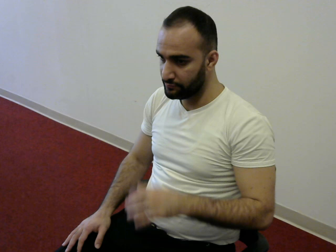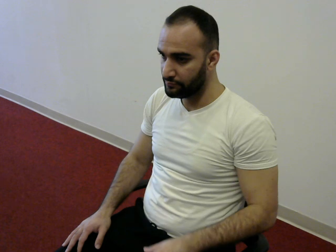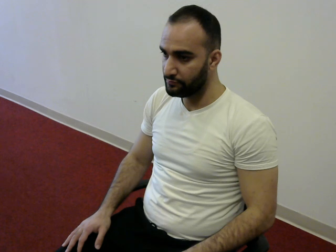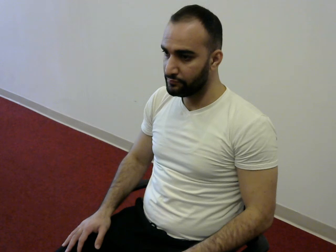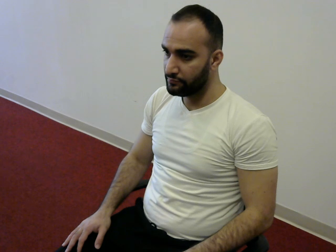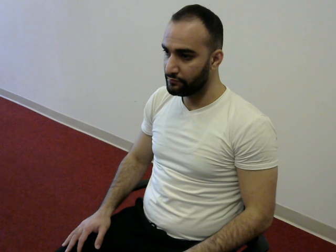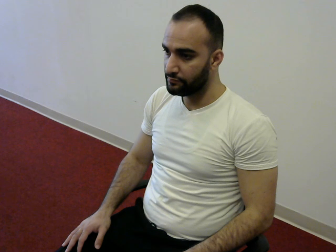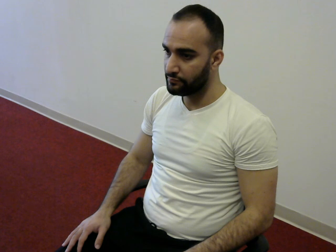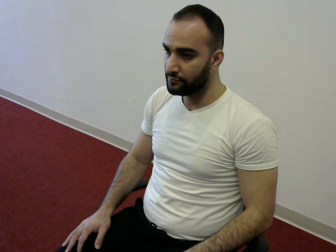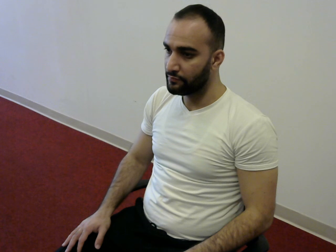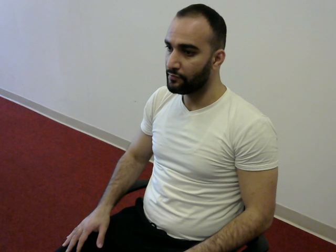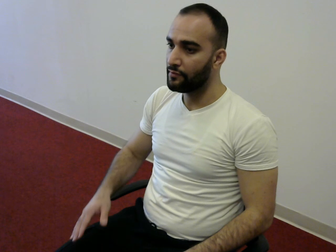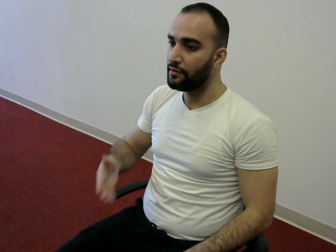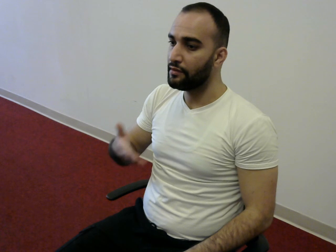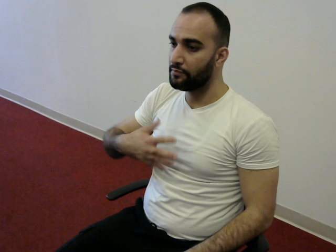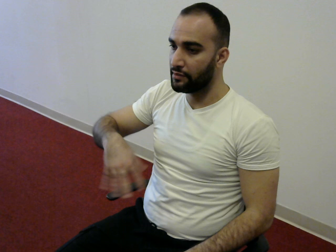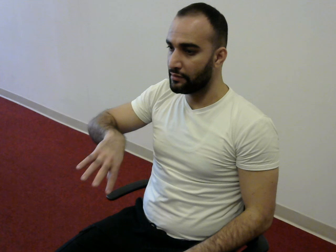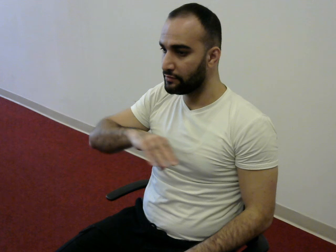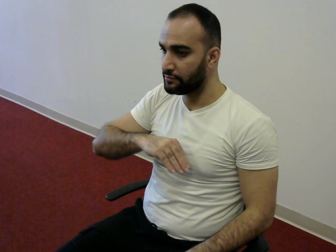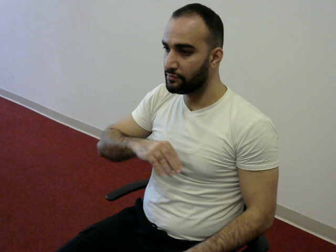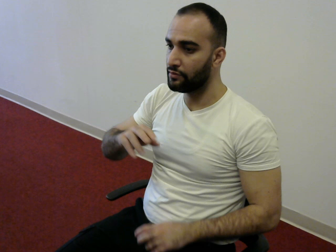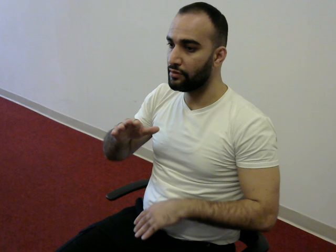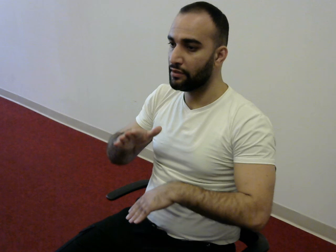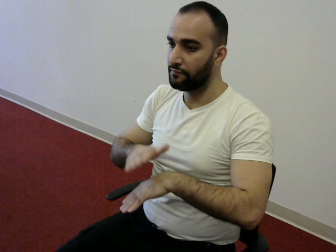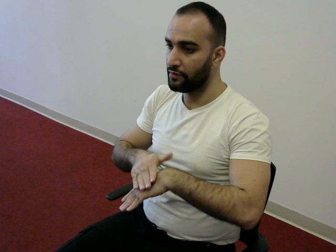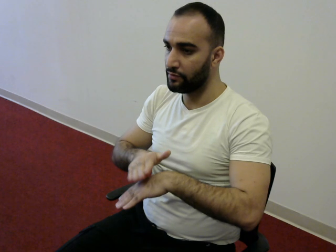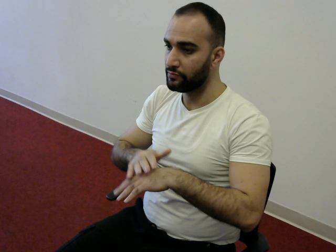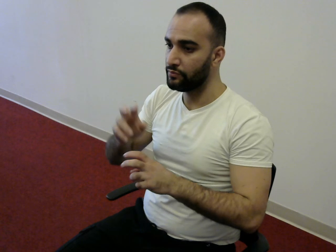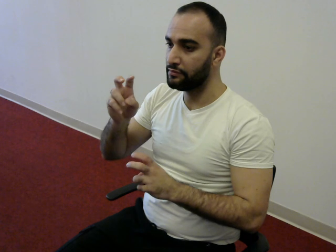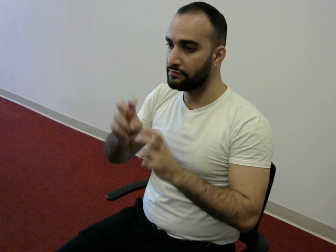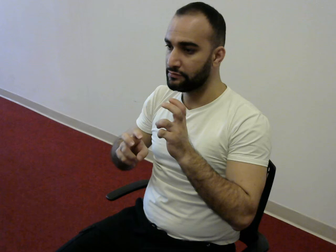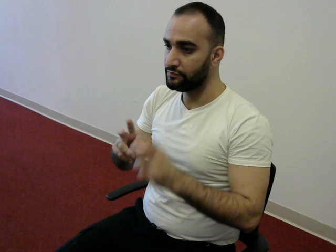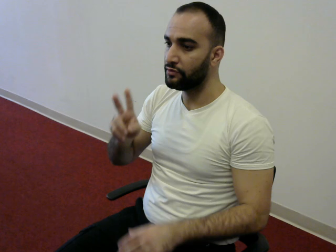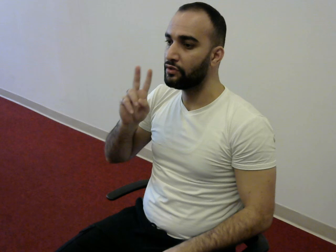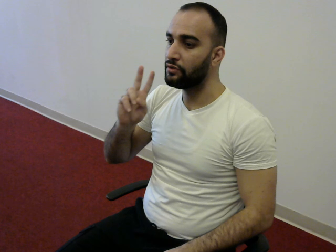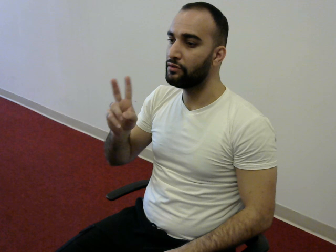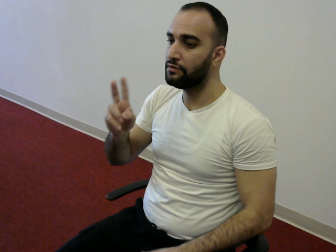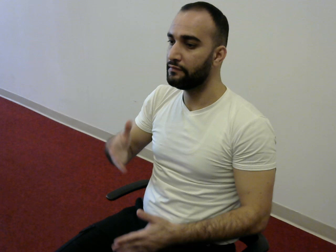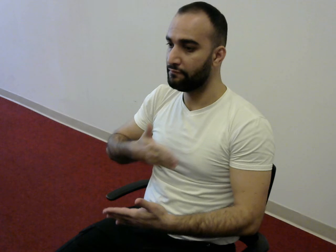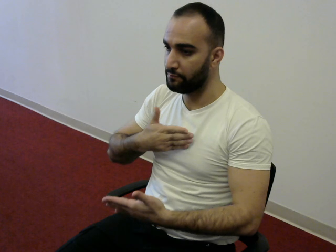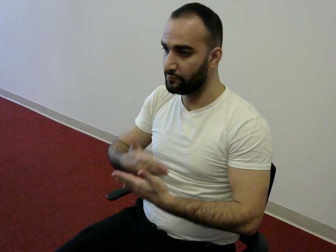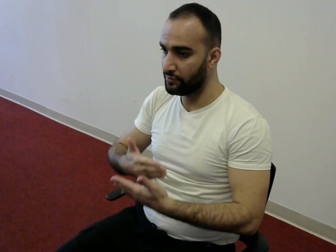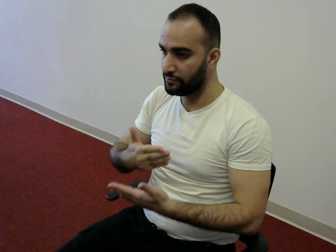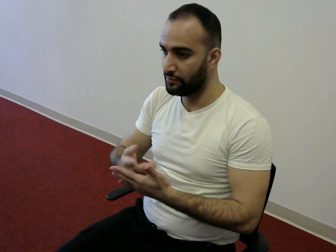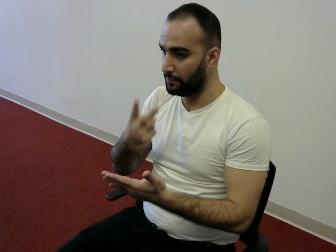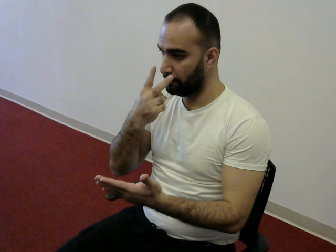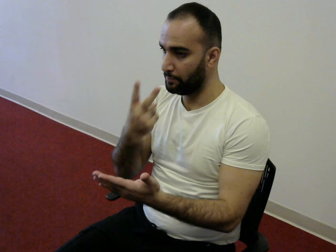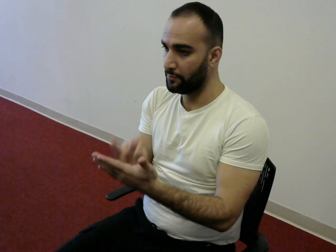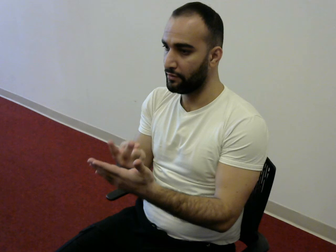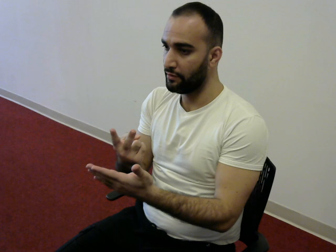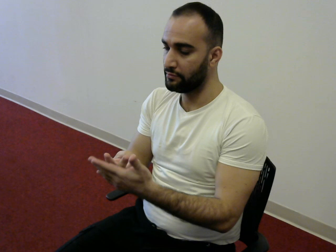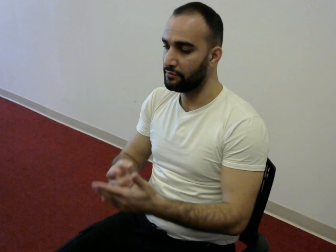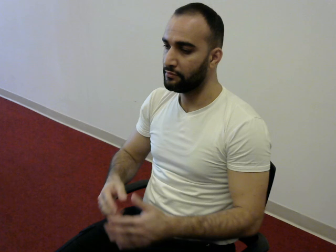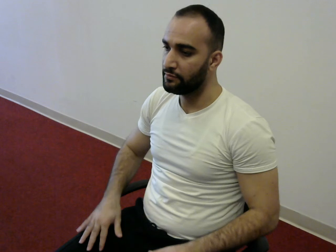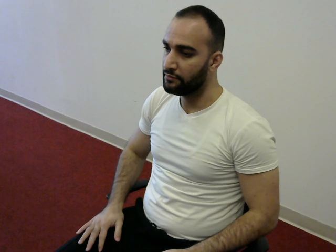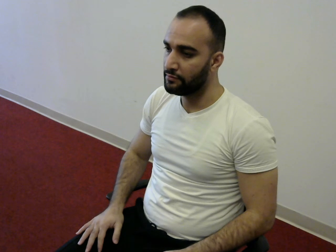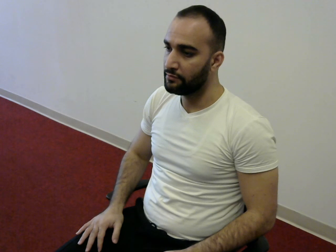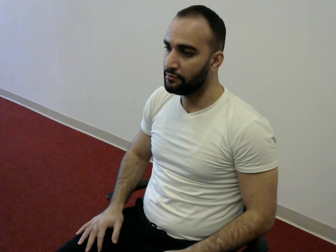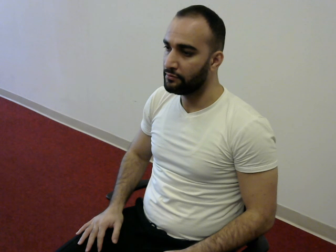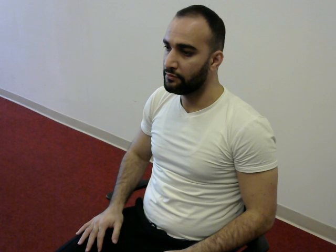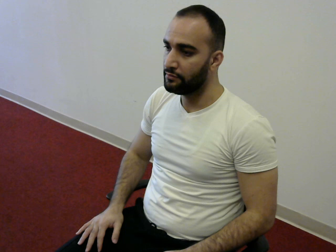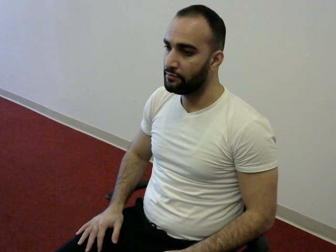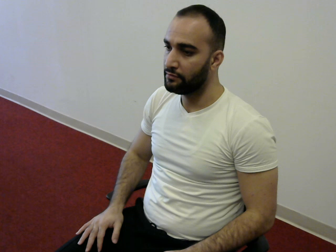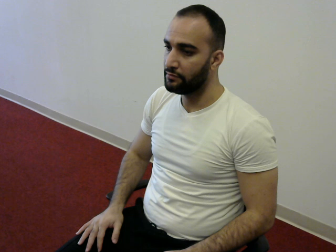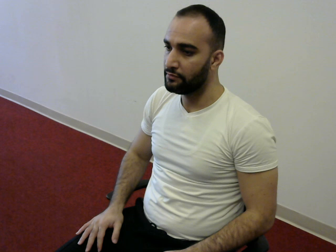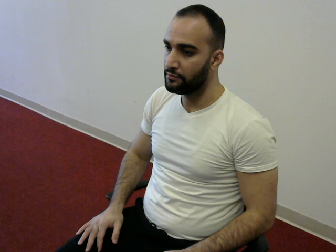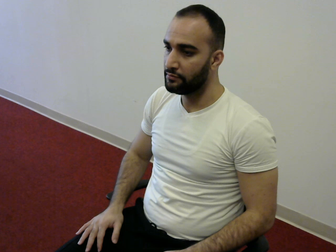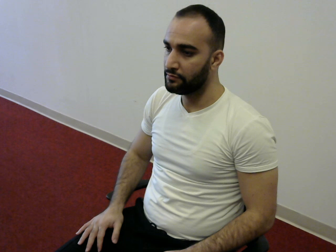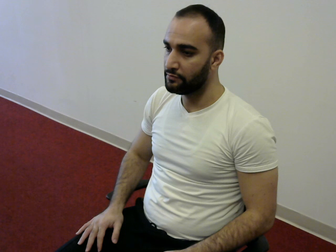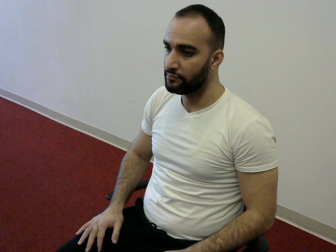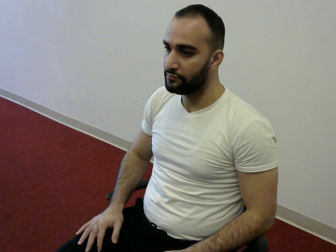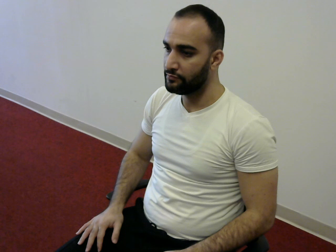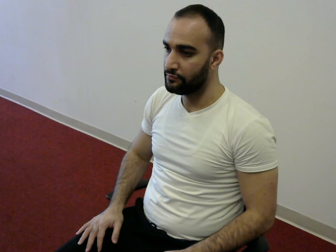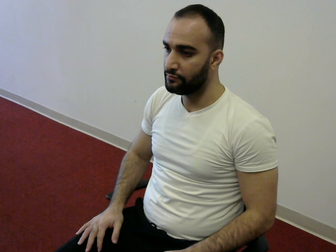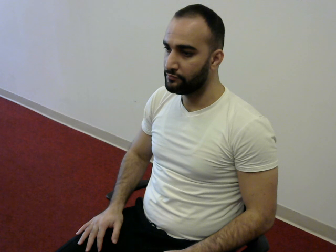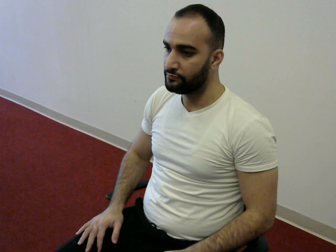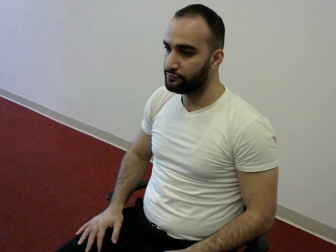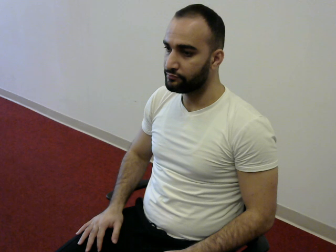Biz özəl şirkət kimi fəaliyyət göstəririk